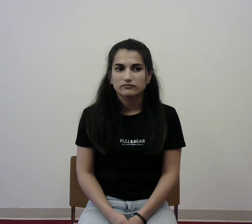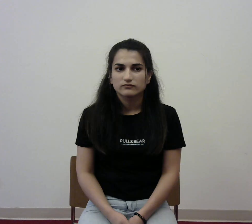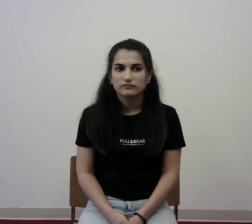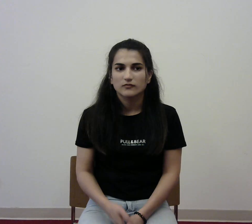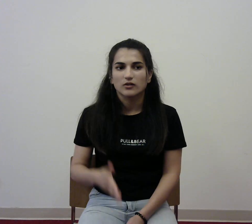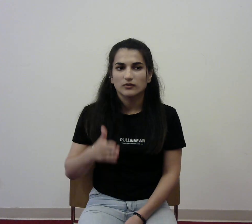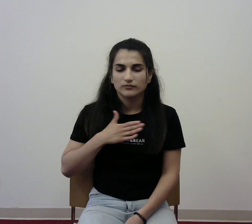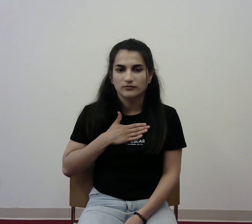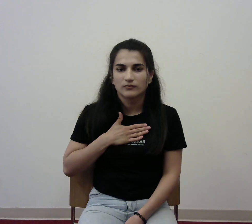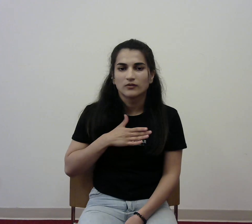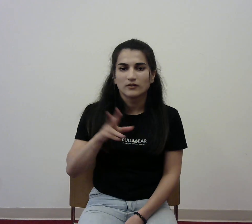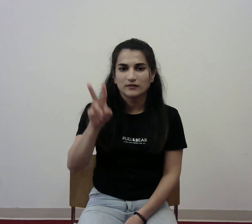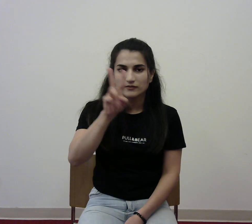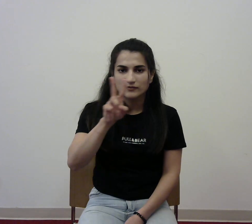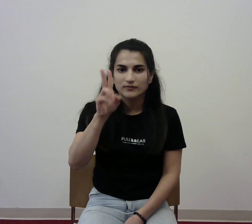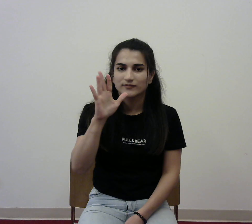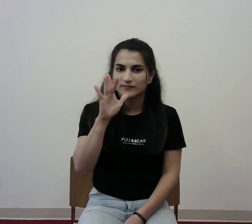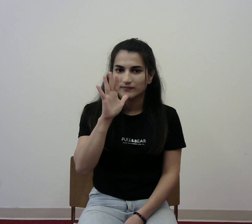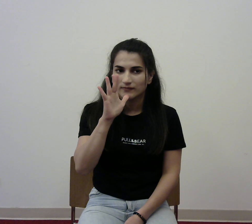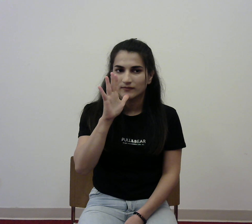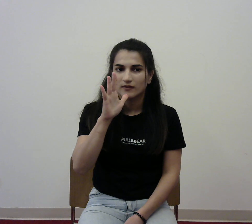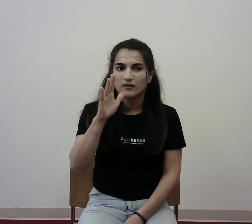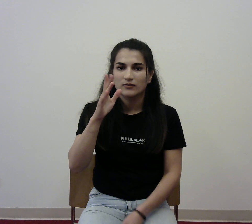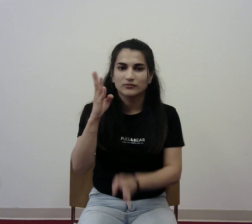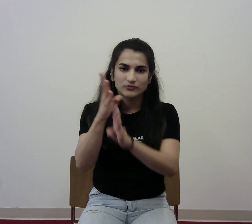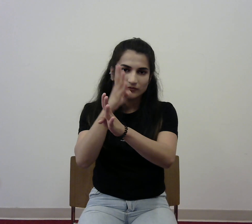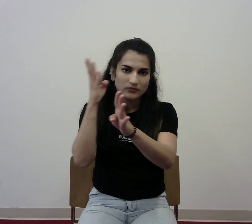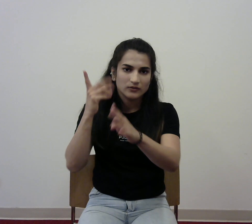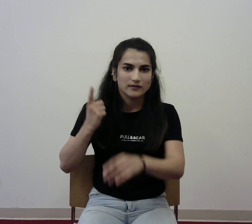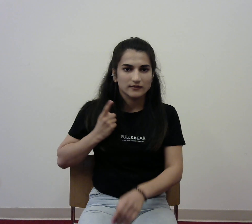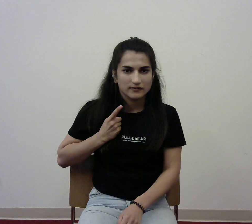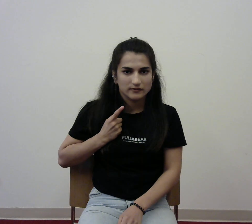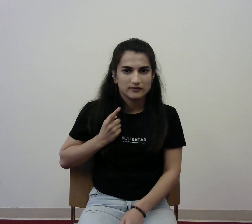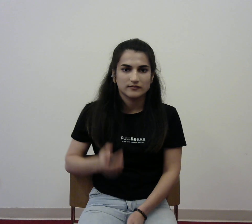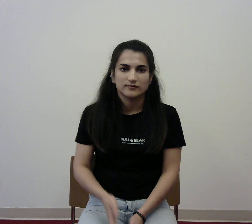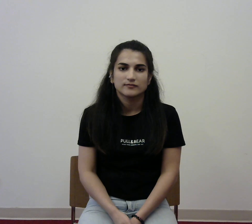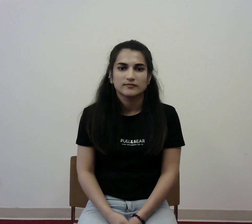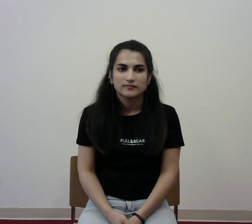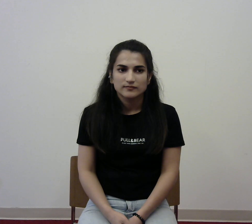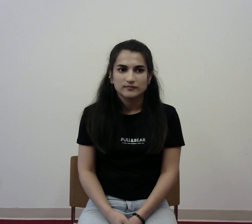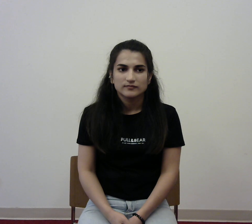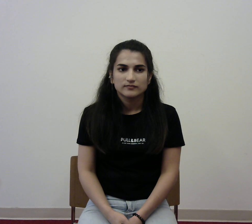Mən iki saatdır növbədə gözləyirəm